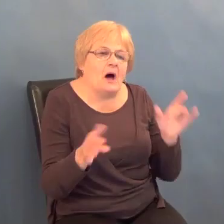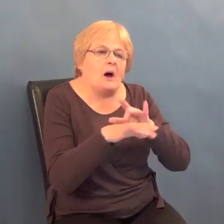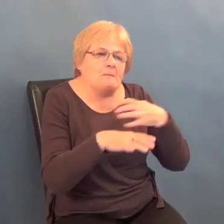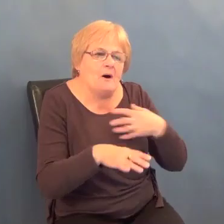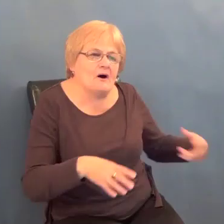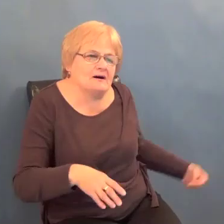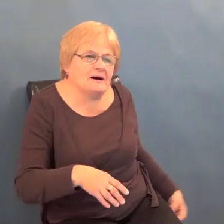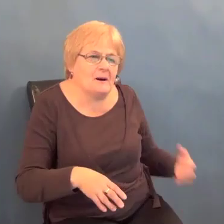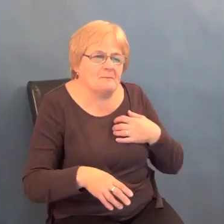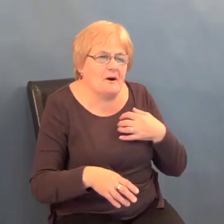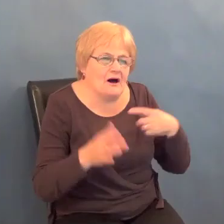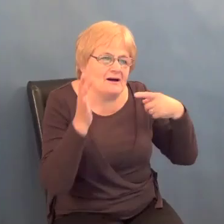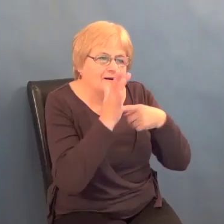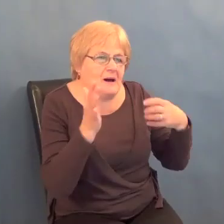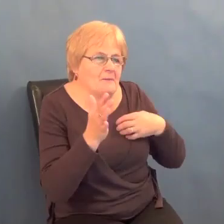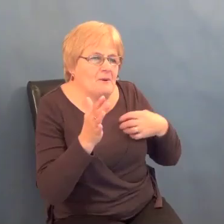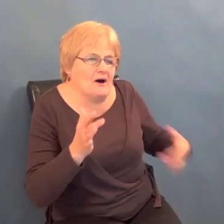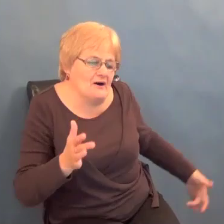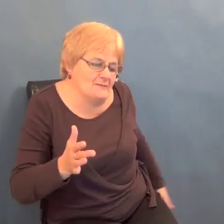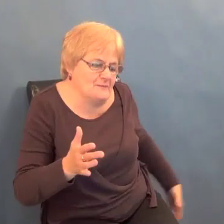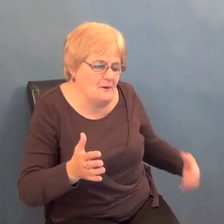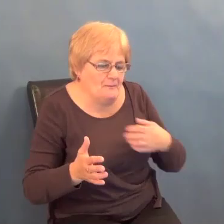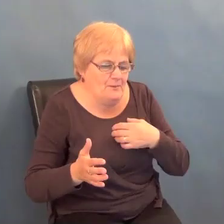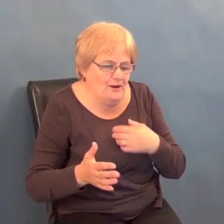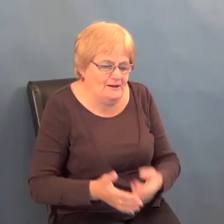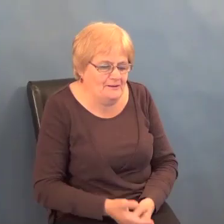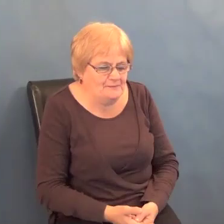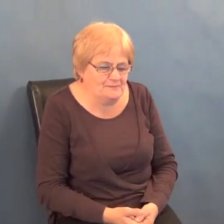Dupa boli, kłuje, boli pośladek, boli.